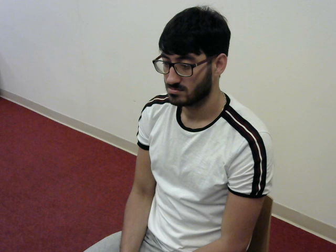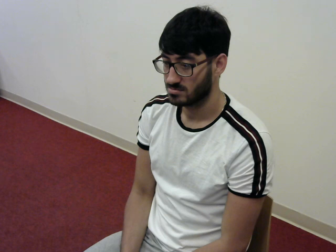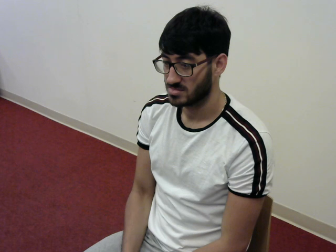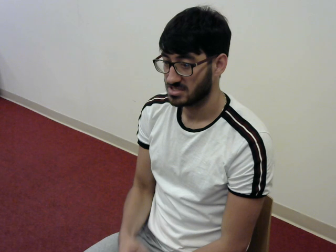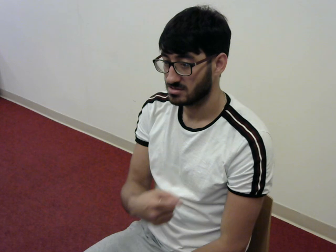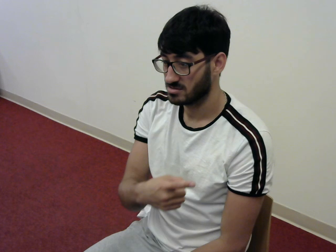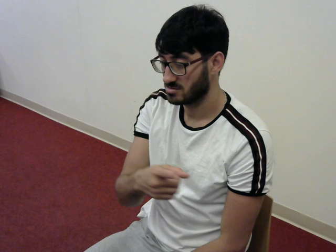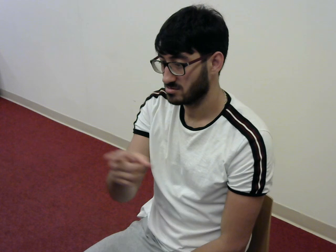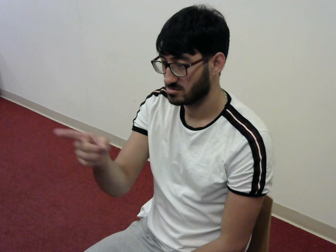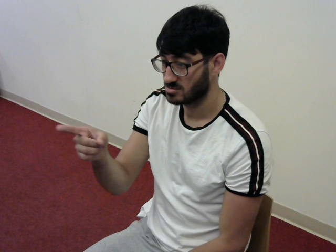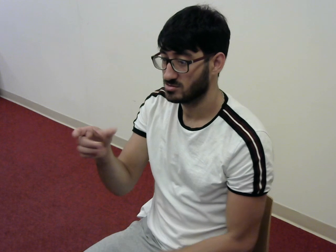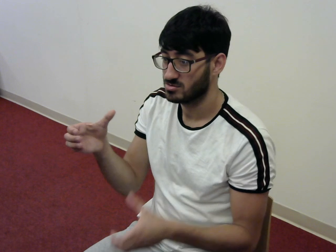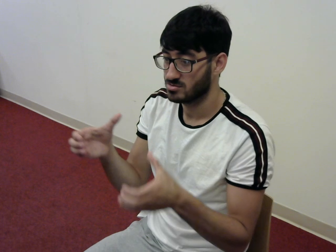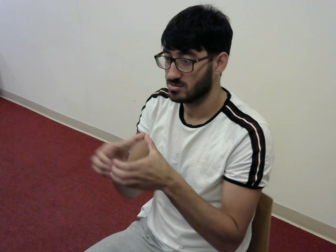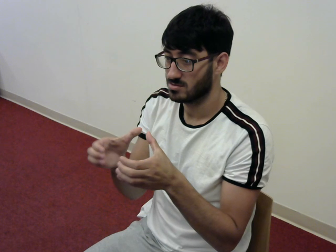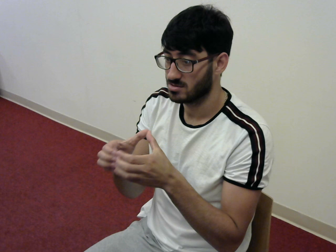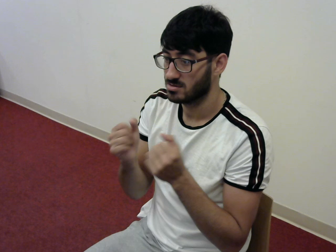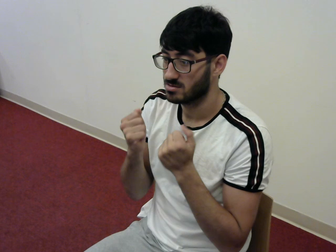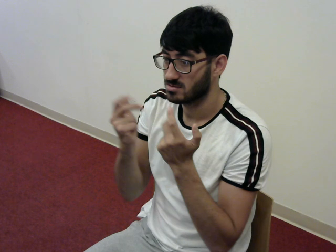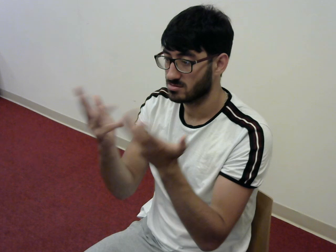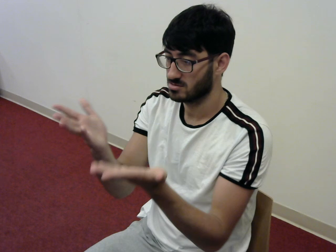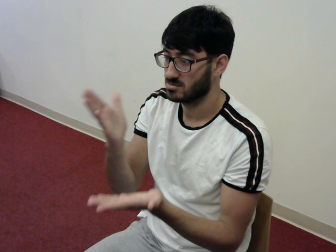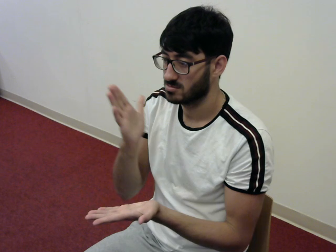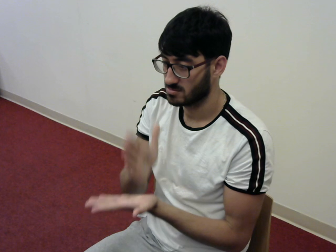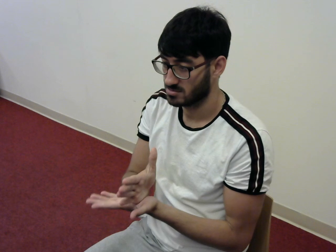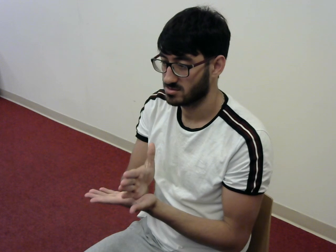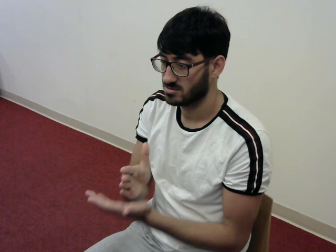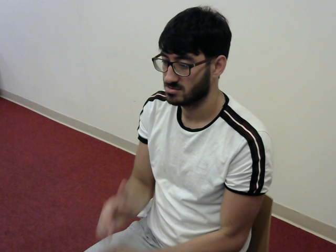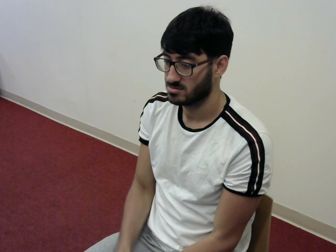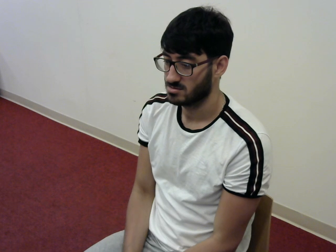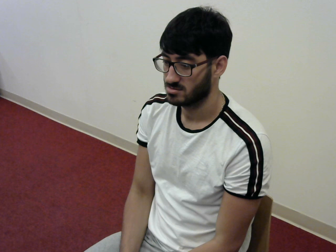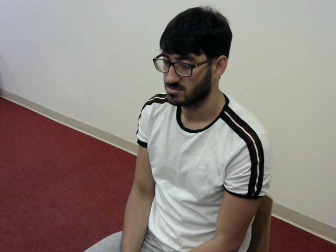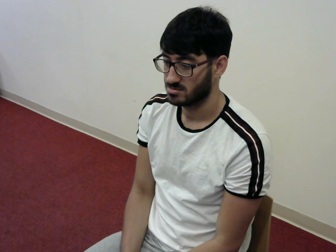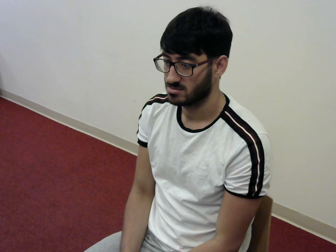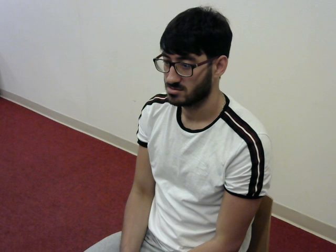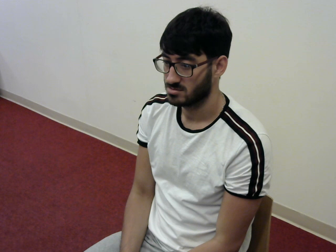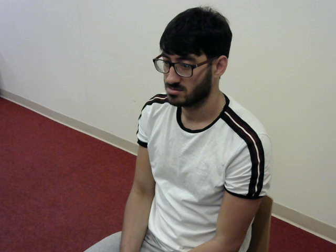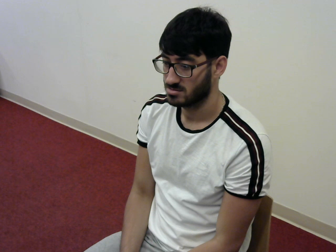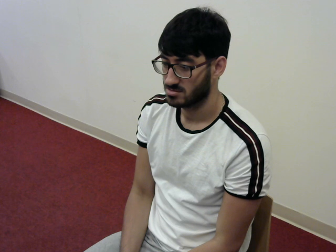Sizin komandada neçə nəfər var?